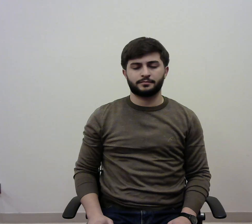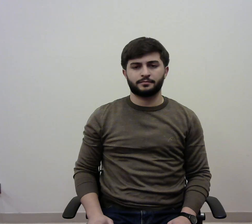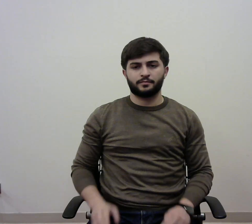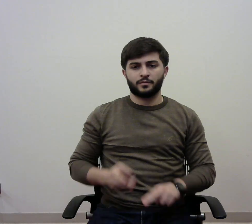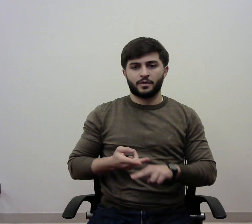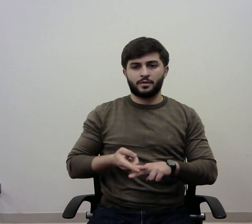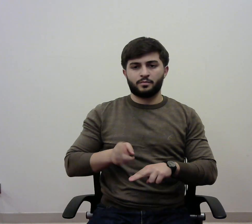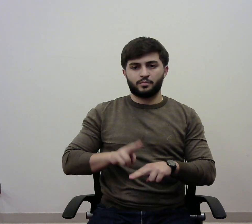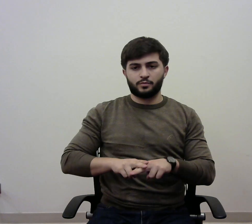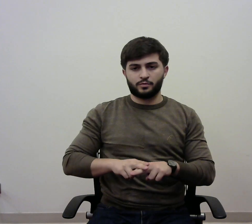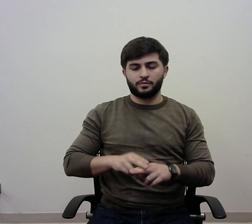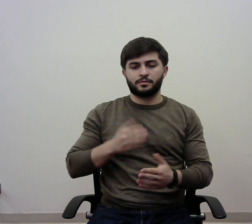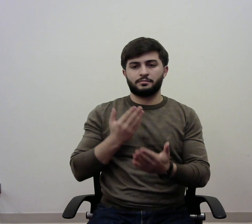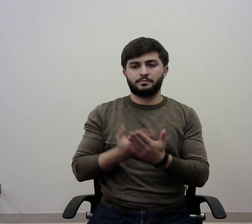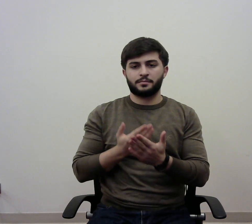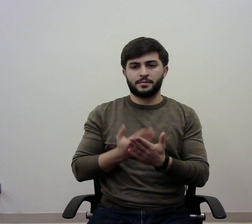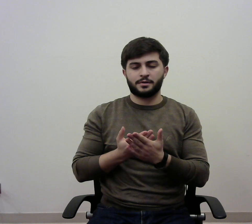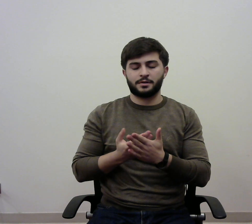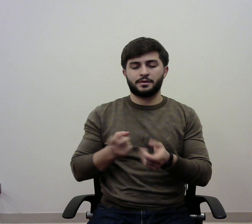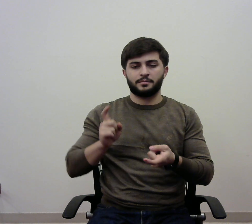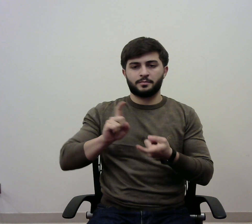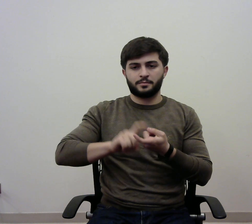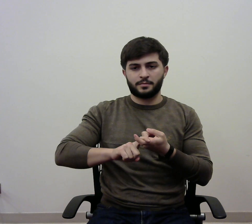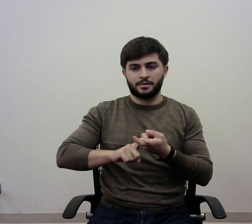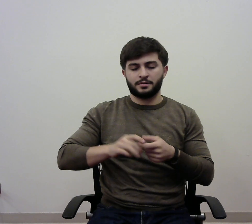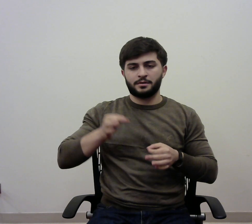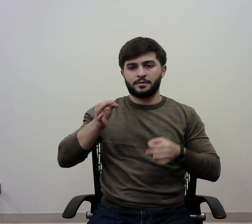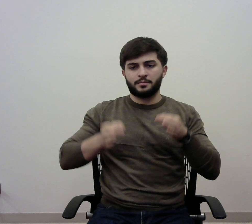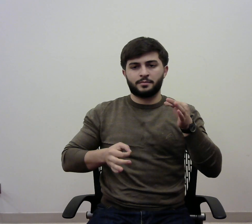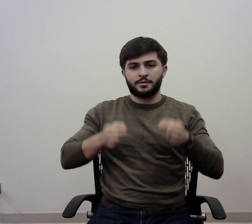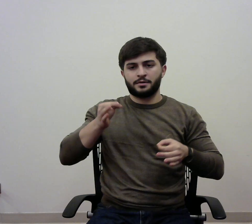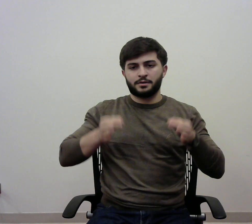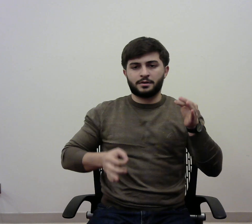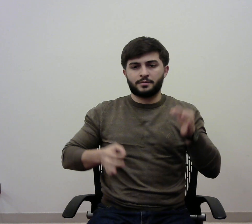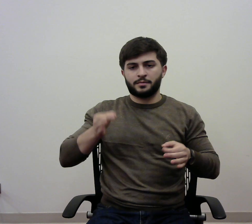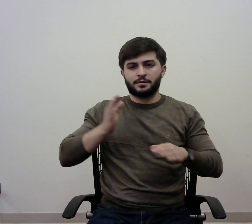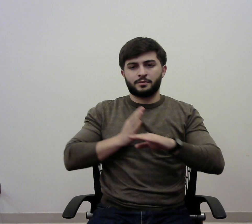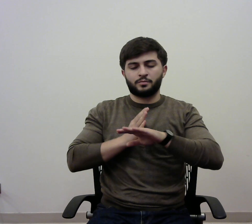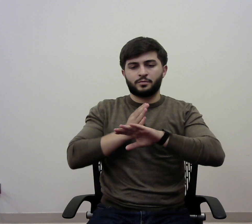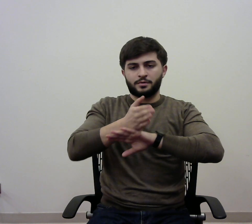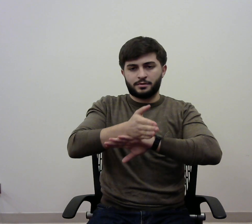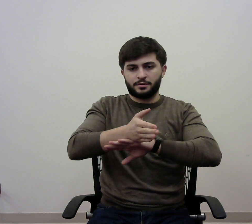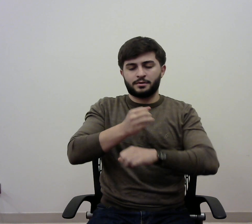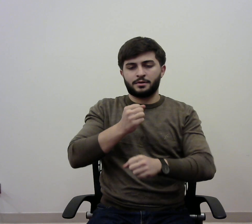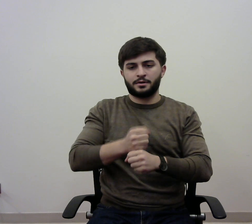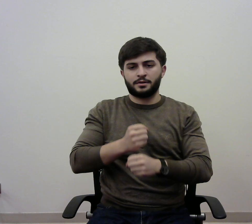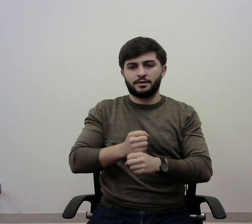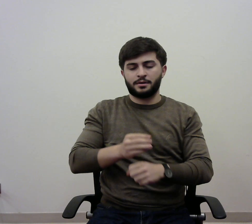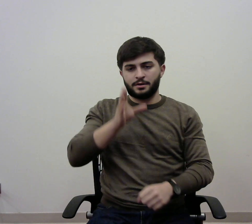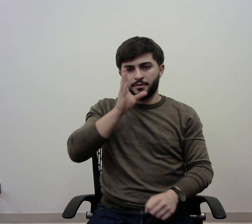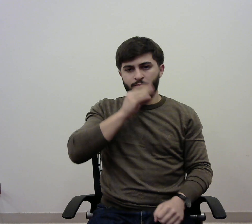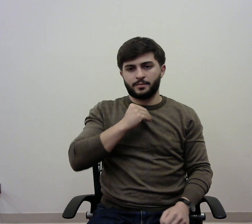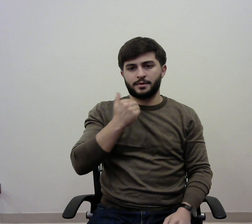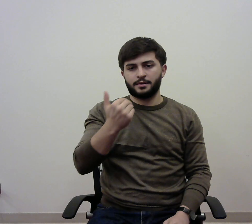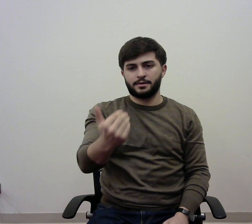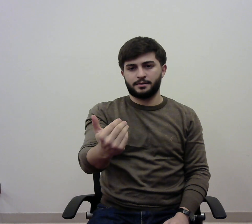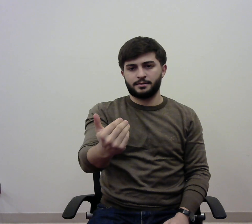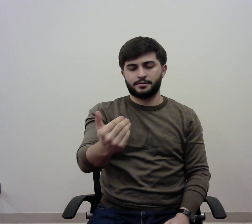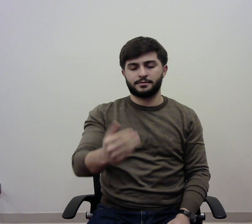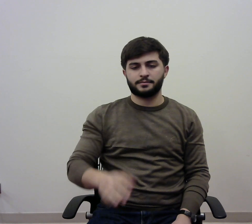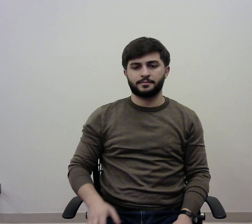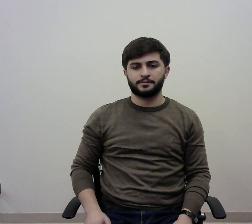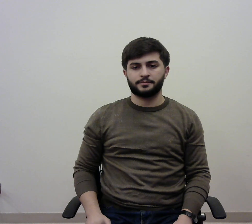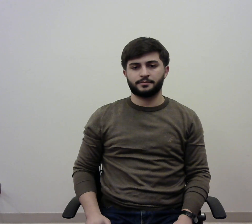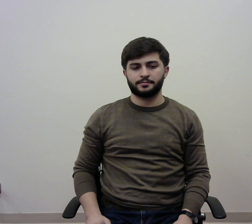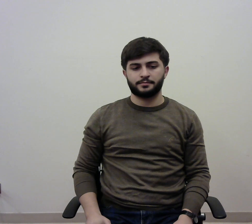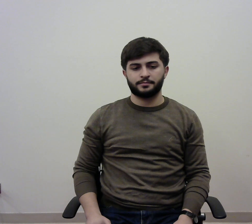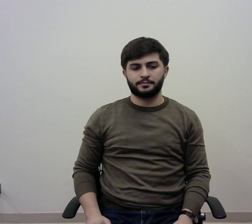Bu məsələ ilə bağlı məhkəməyə müraciət edə bilərsiniz